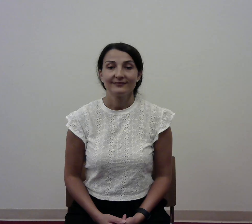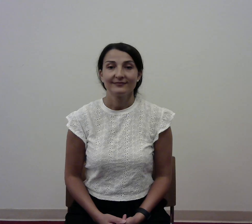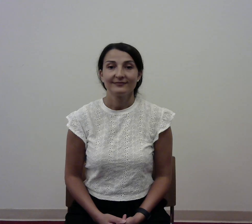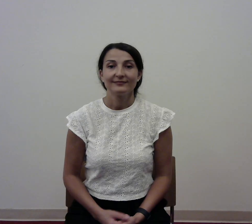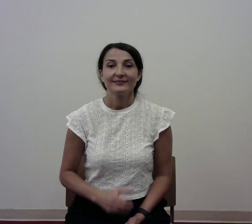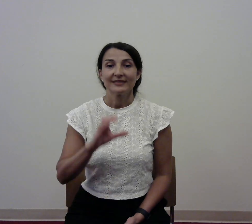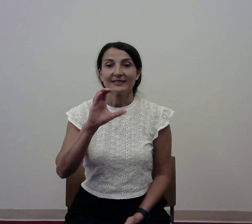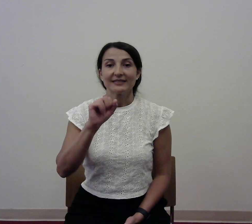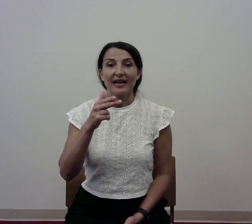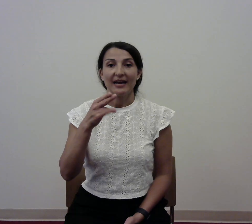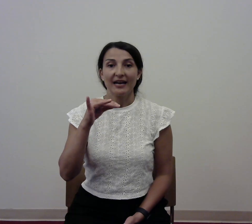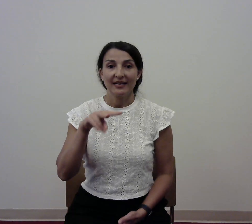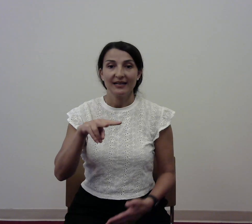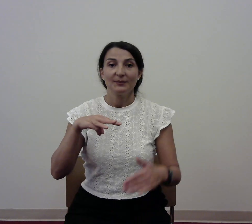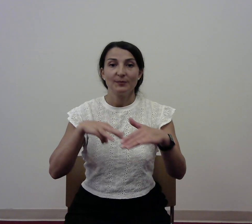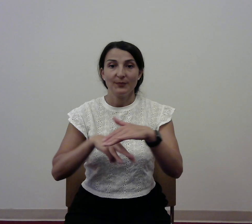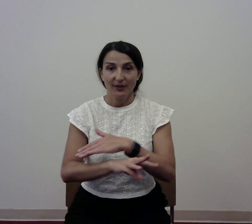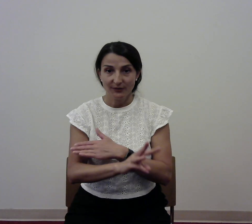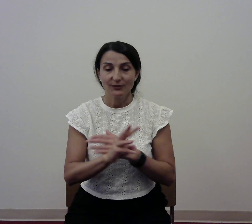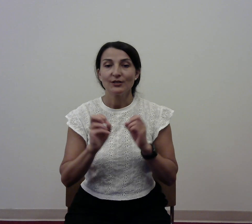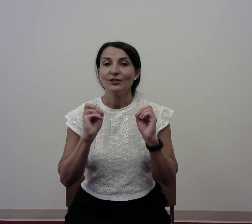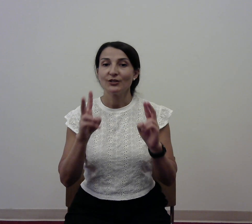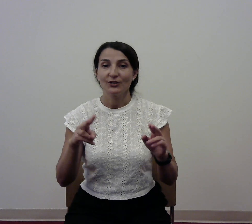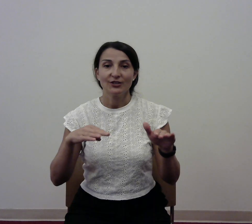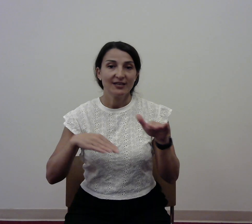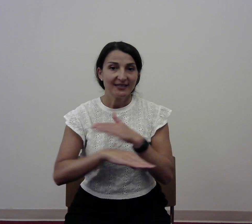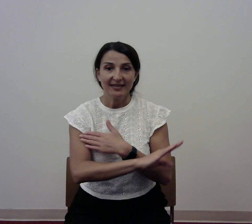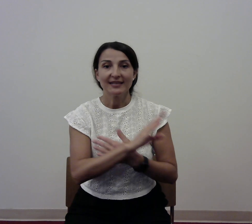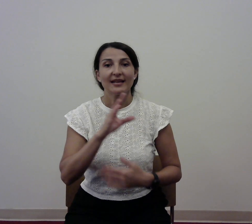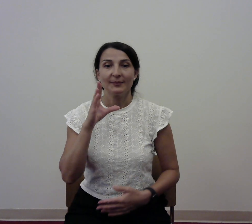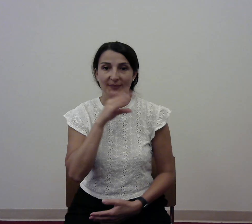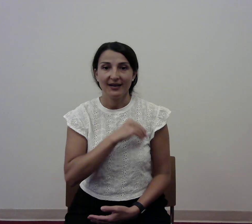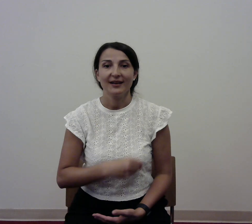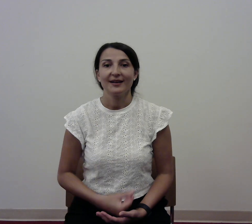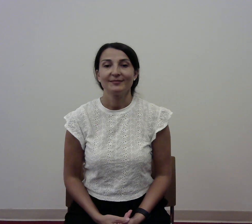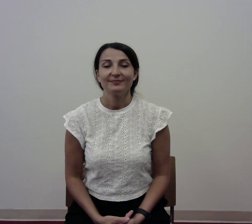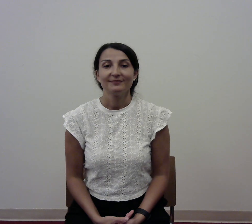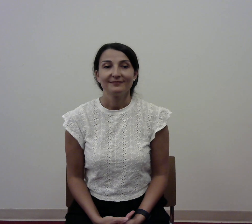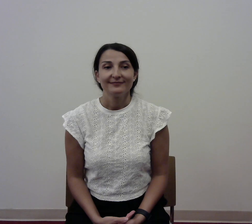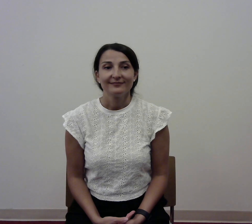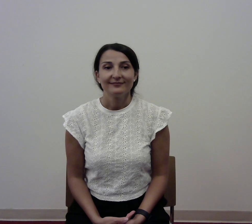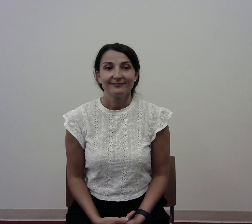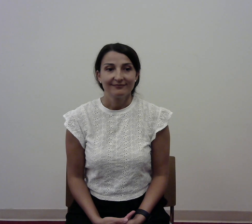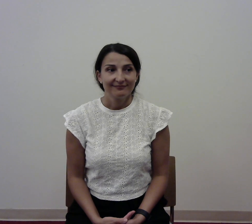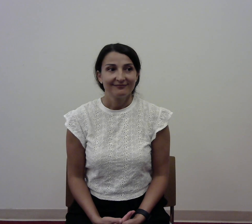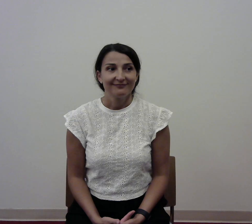Sahil metrosuna necə gedə bilərəm?